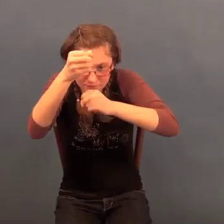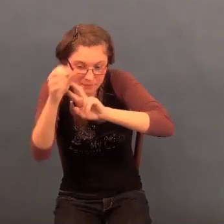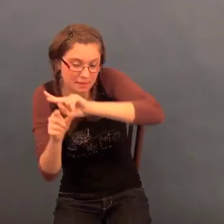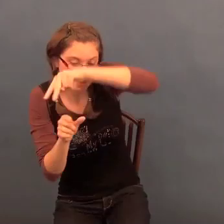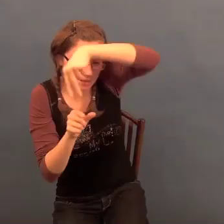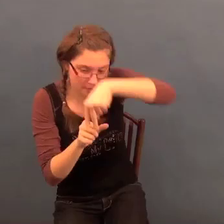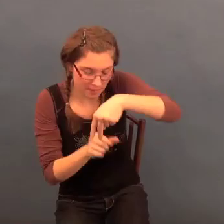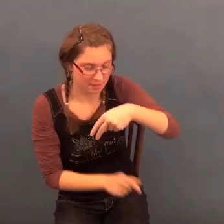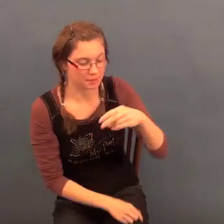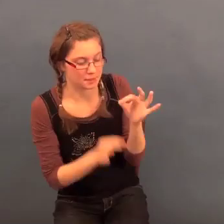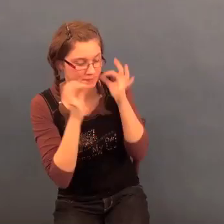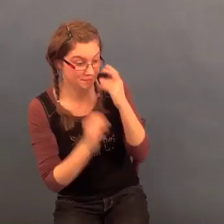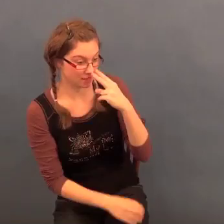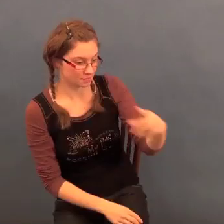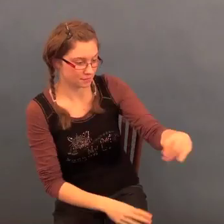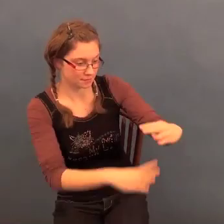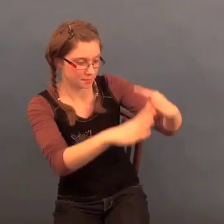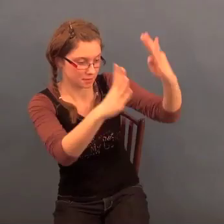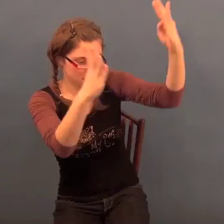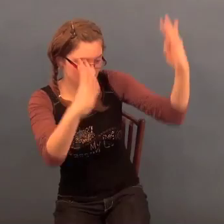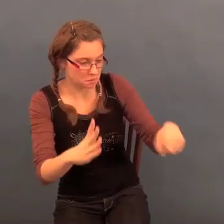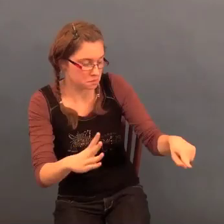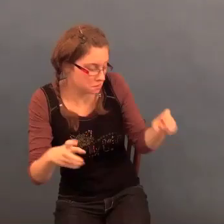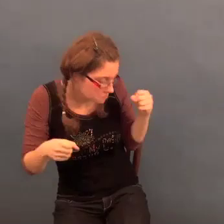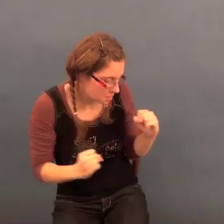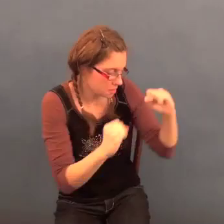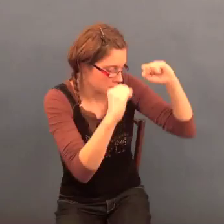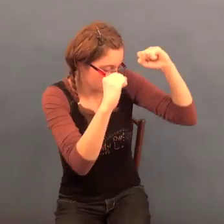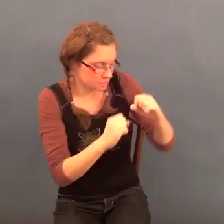Schodzi z rynny i staje, patrzy na klatkę z ptakiem, który się huśta.